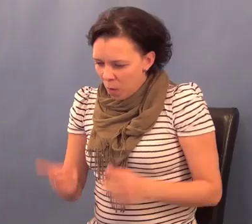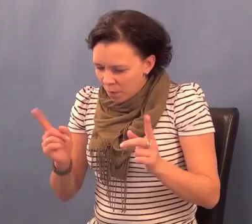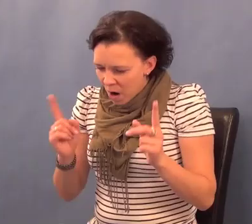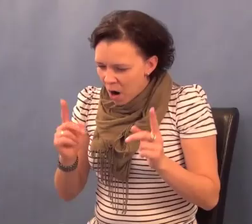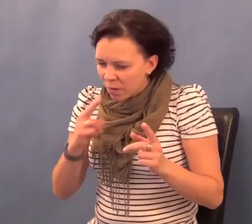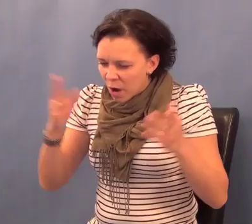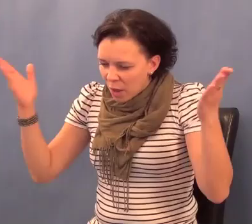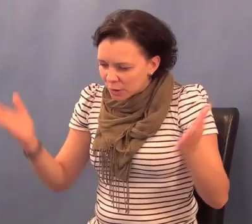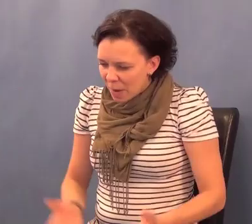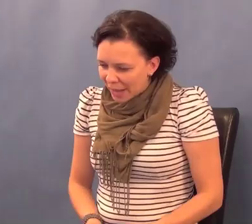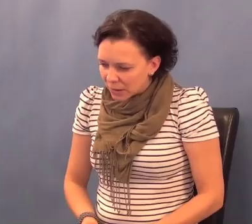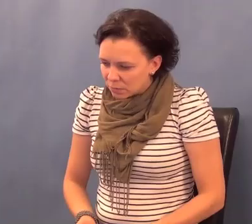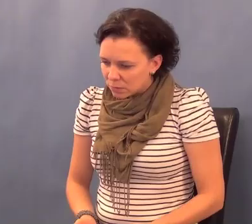Uwaga, jest woda i rów.